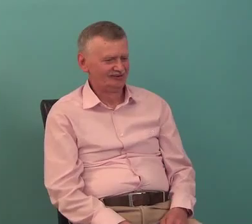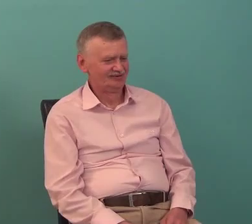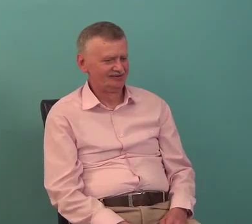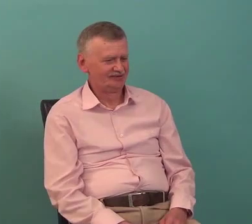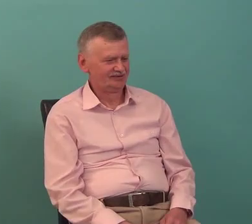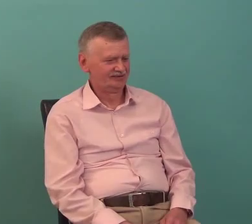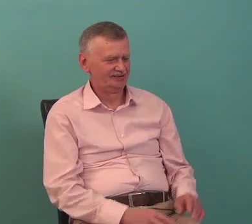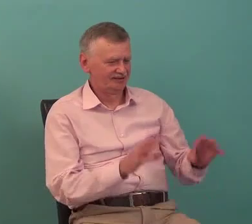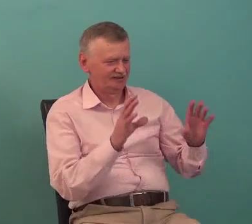Zgasło.